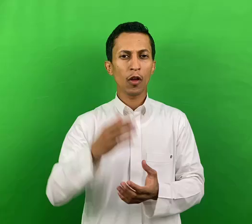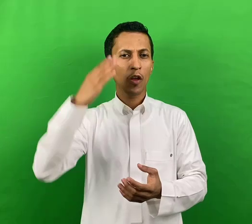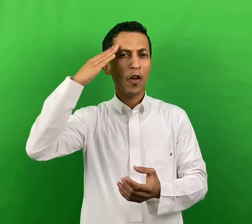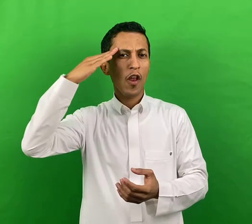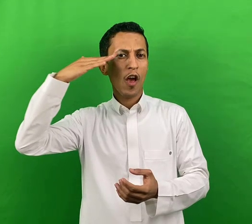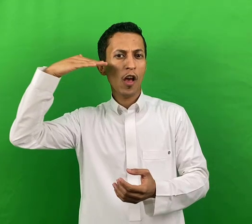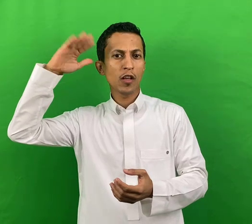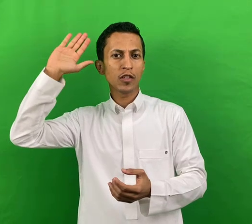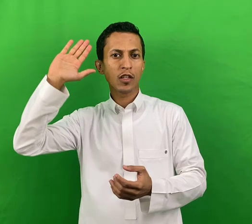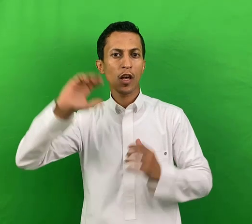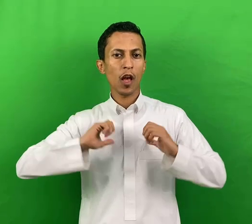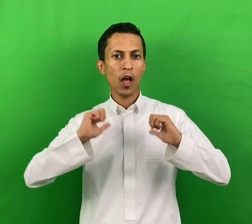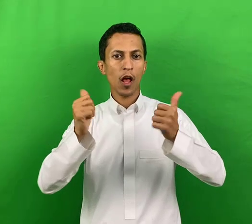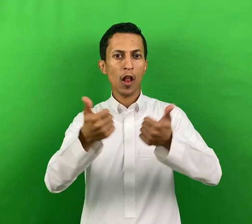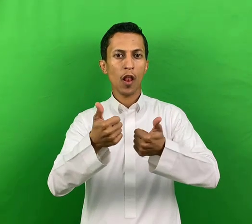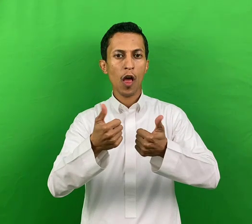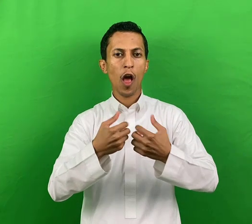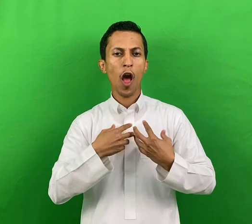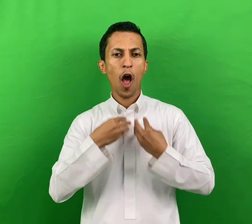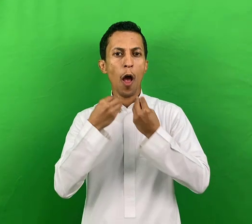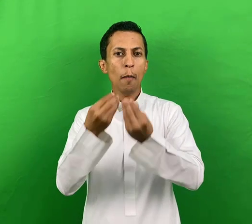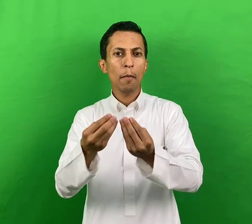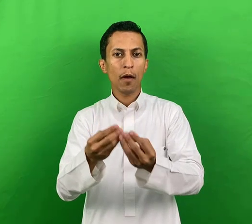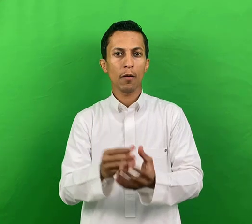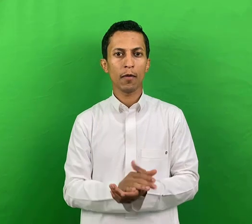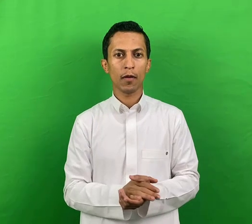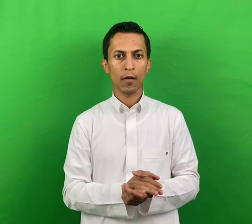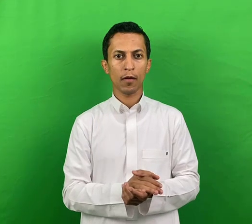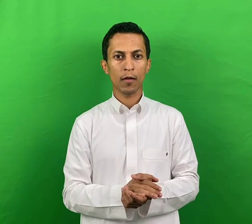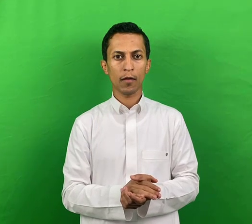ناسيا أهله و أحبابه